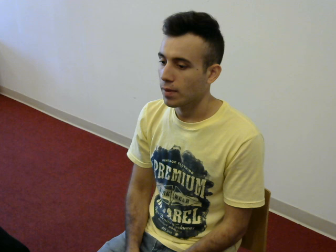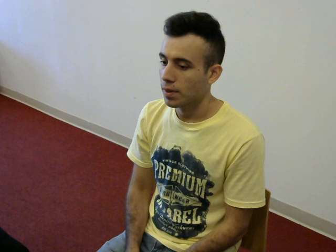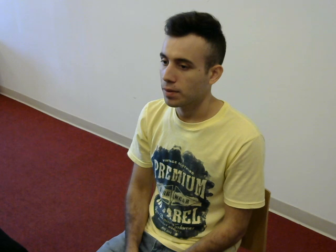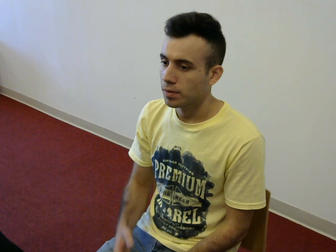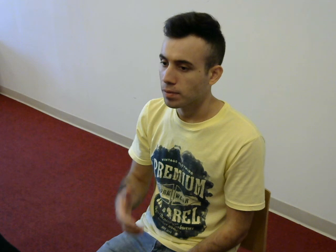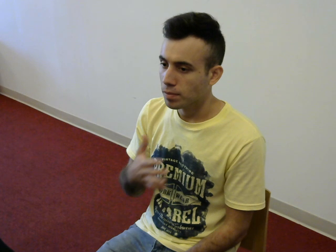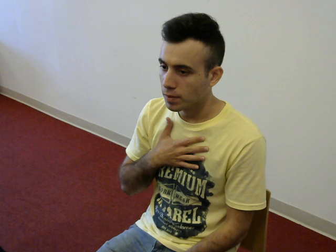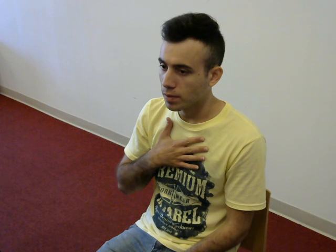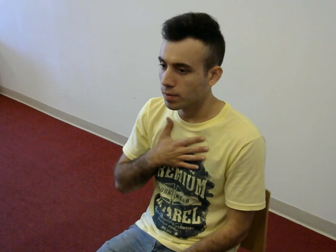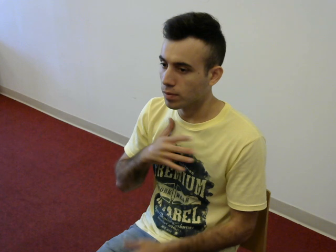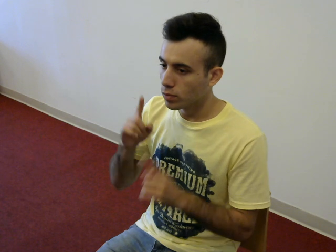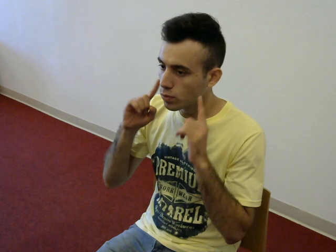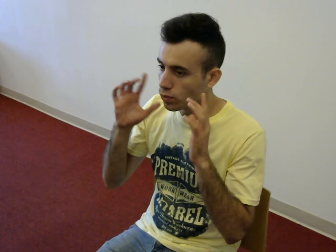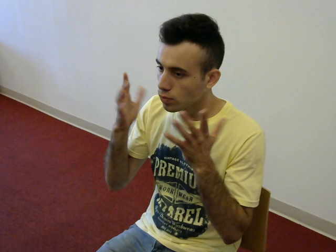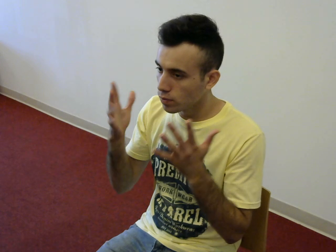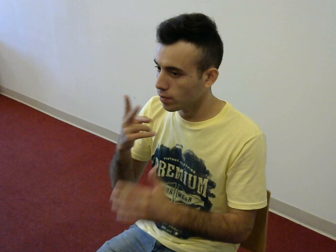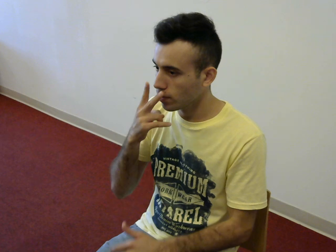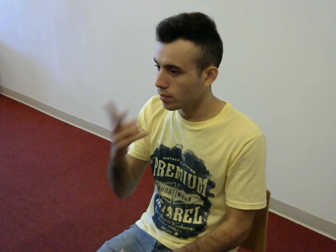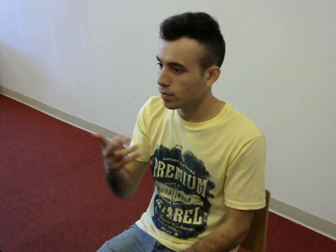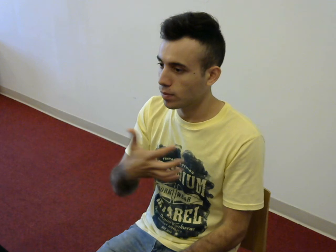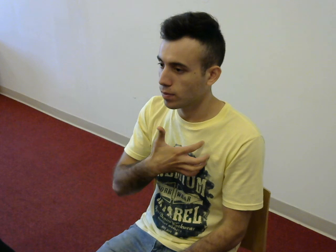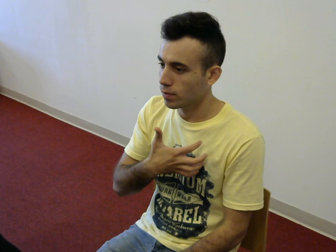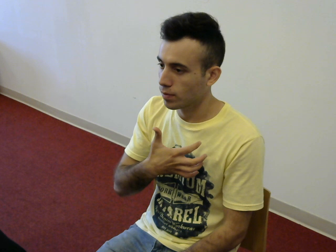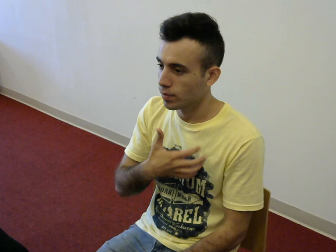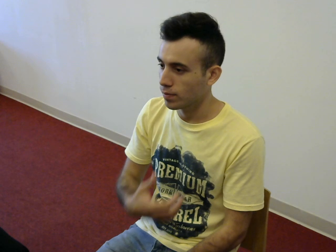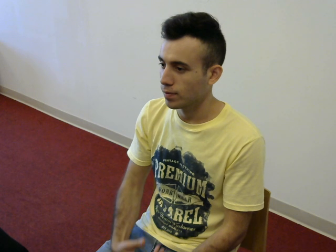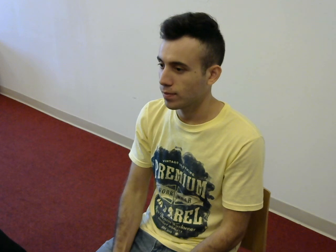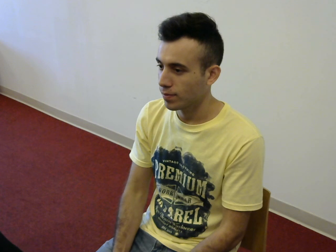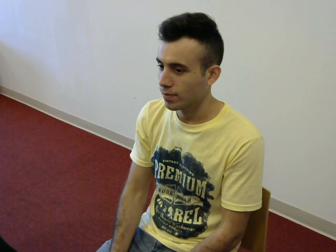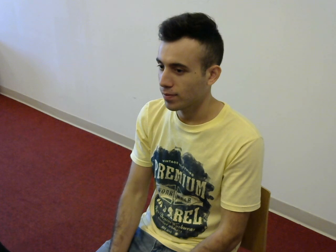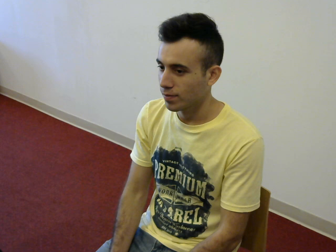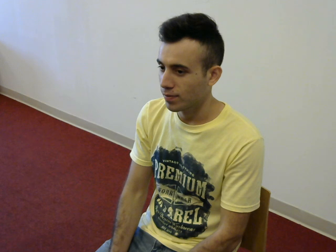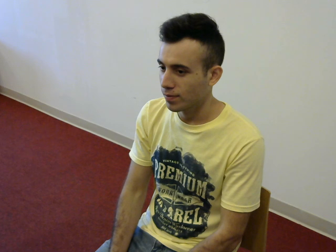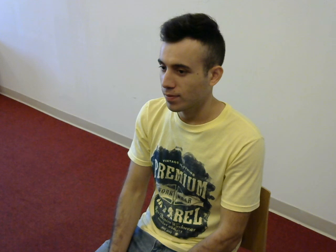Mən xəbərlərə baxmaq istəyirəm